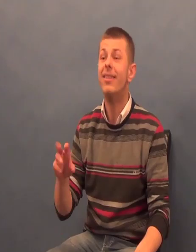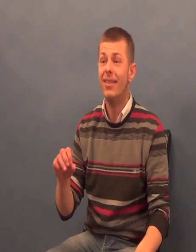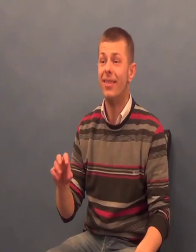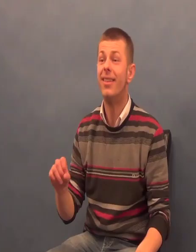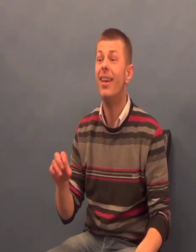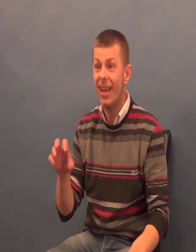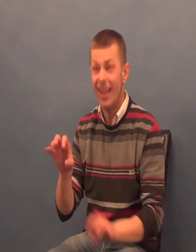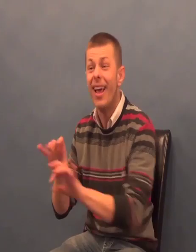Tak, tak, biega.